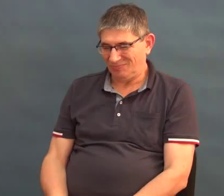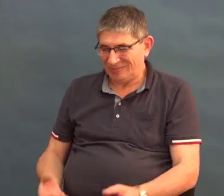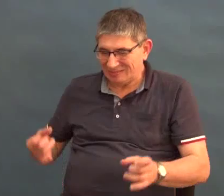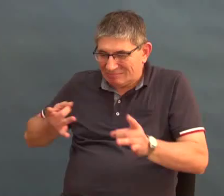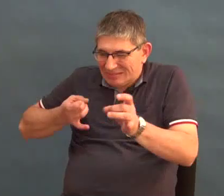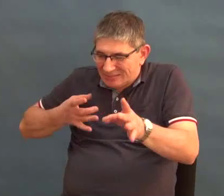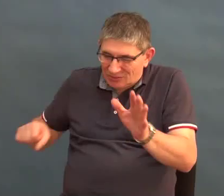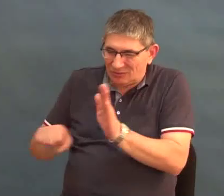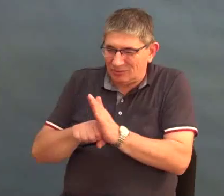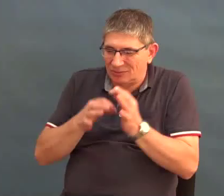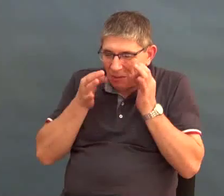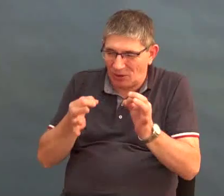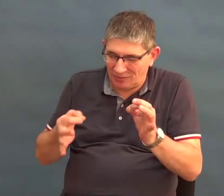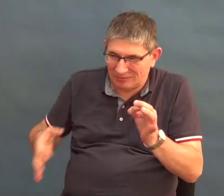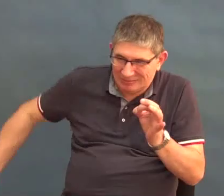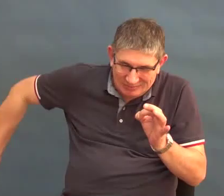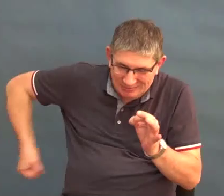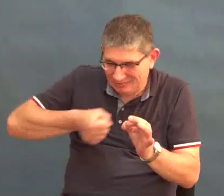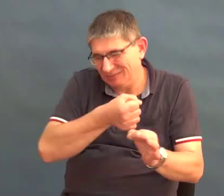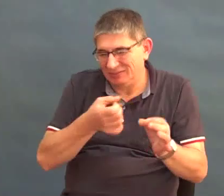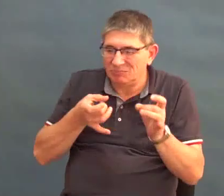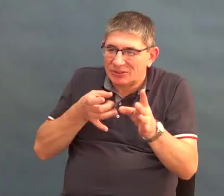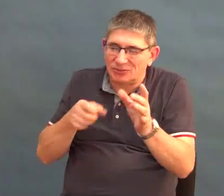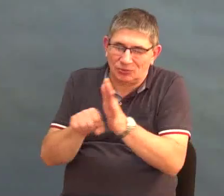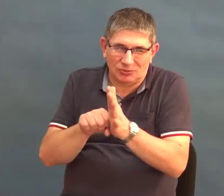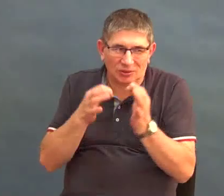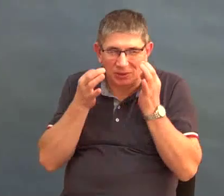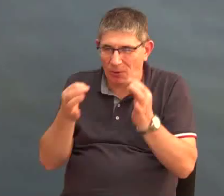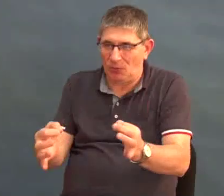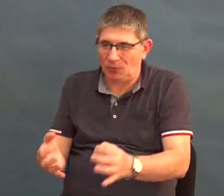Biec do samochodu trzymając coś.